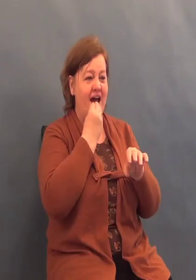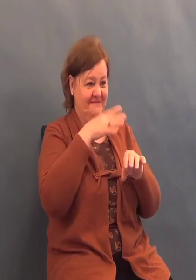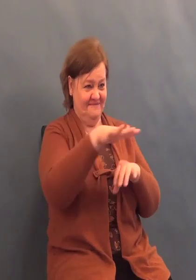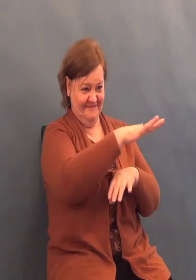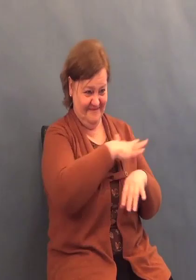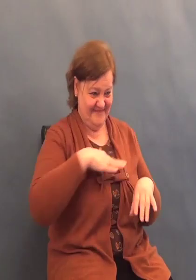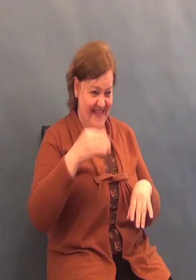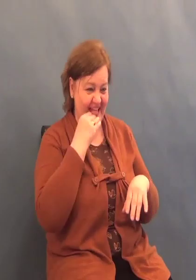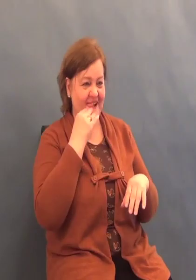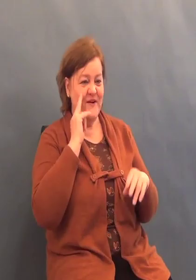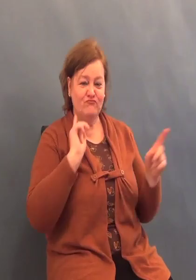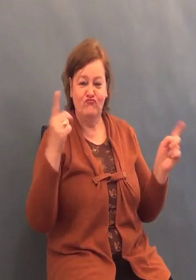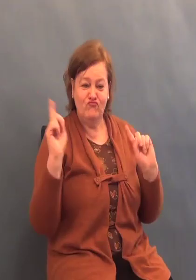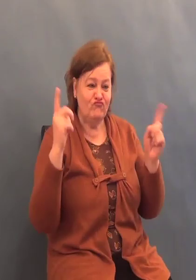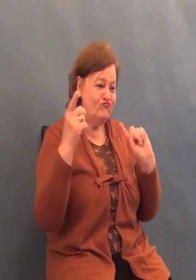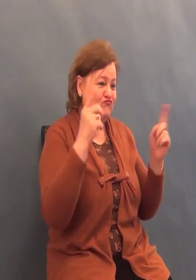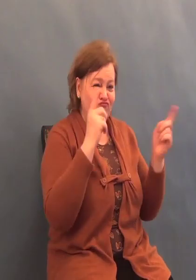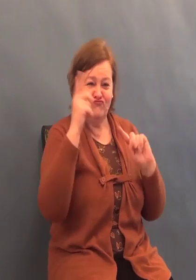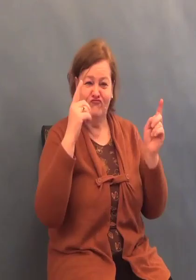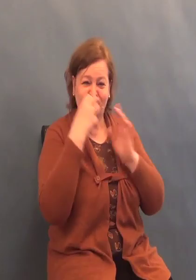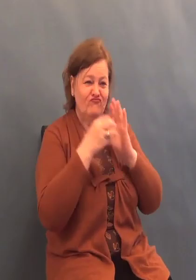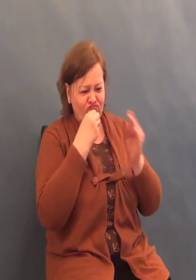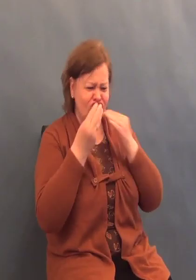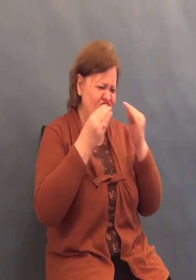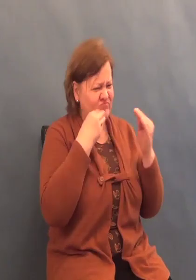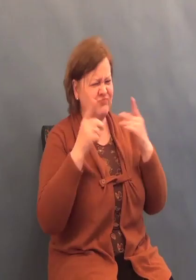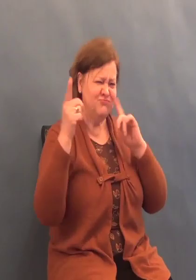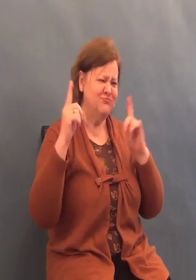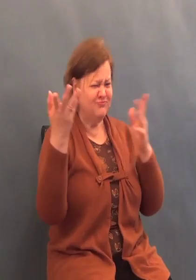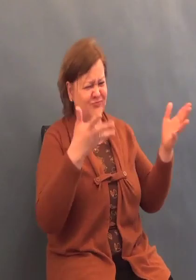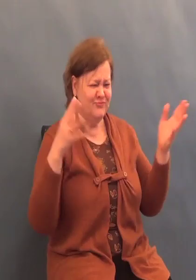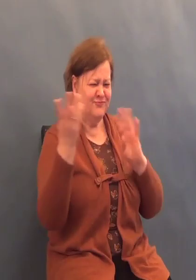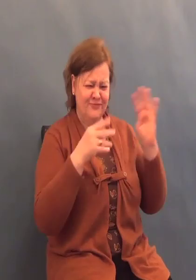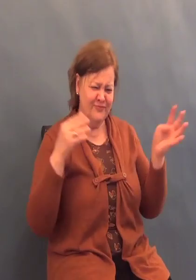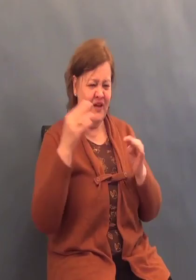Tam jedzą, głusi rozmawiają, gadają, jedzą, rozmawiają.